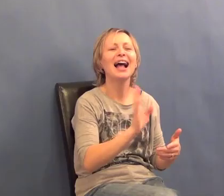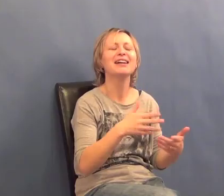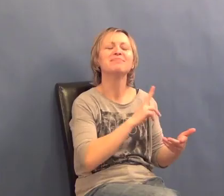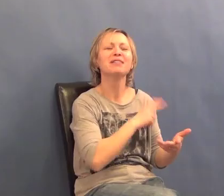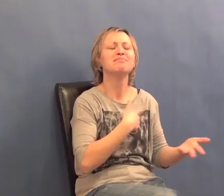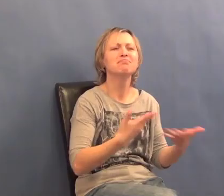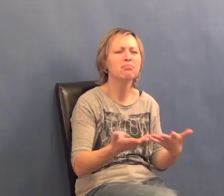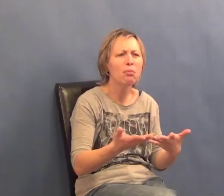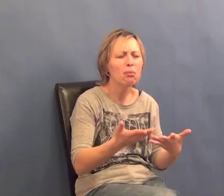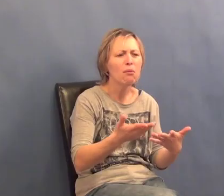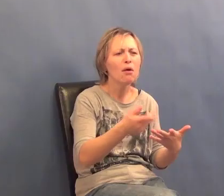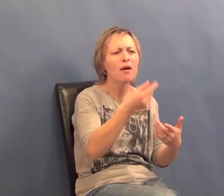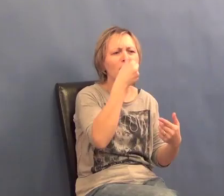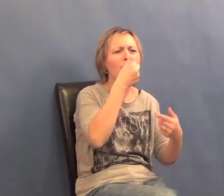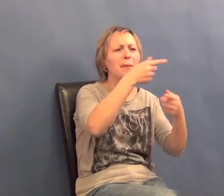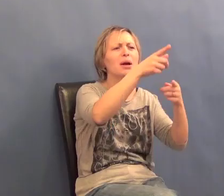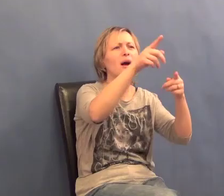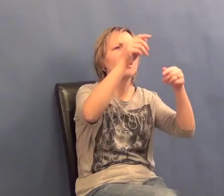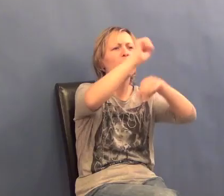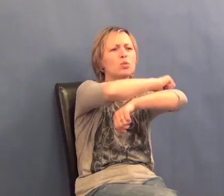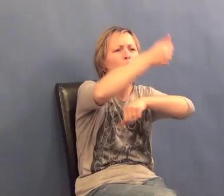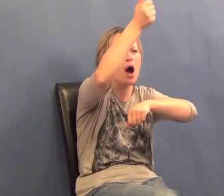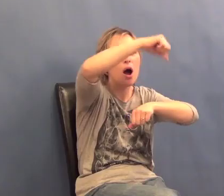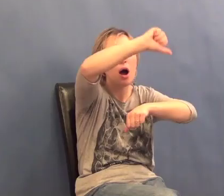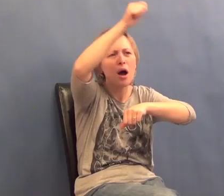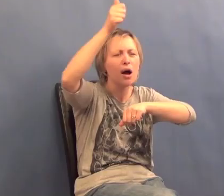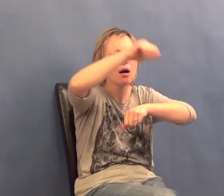Policjant idzie i zauważa Chaplina, który wstawia okno.